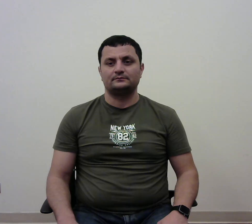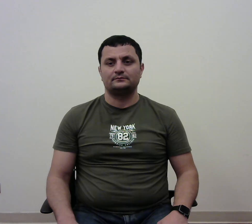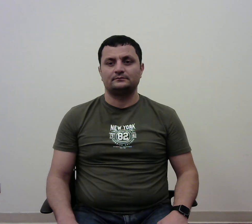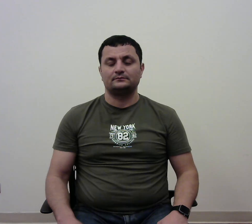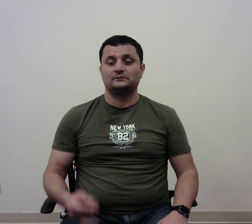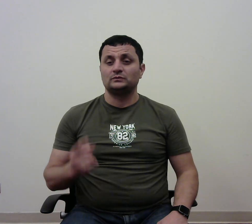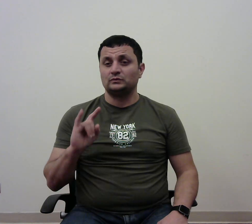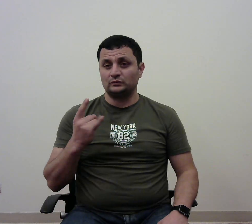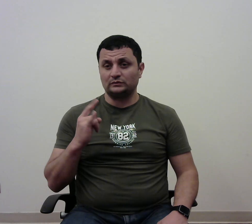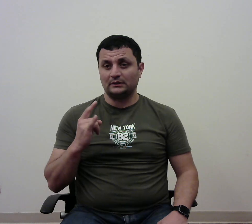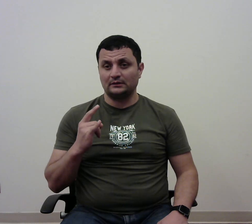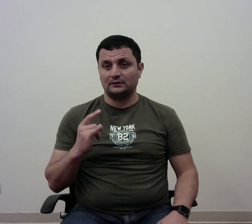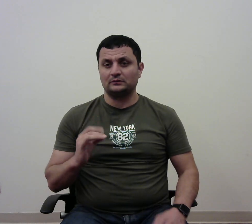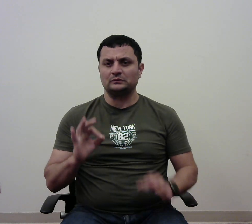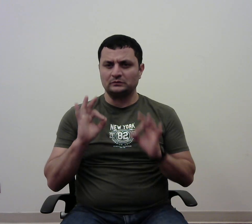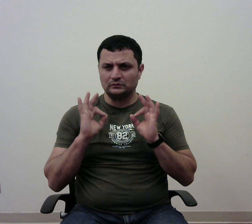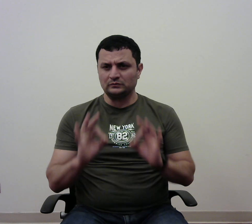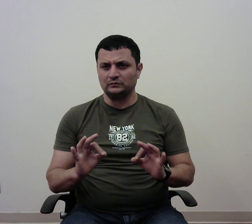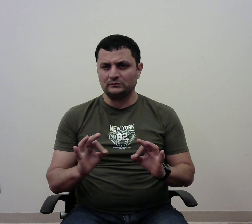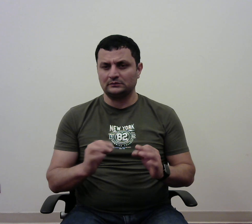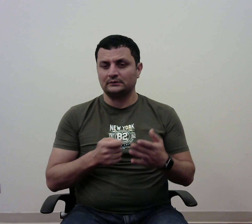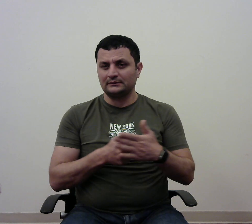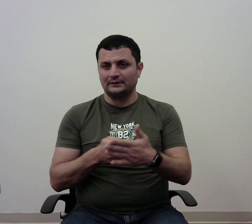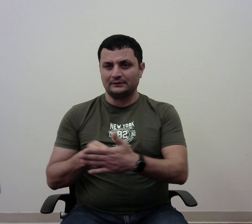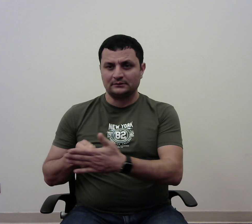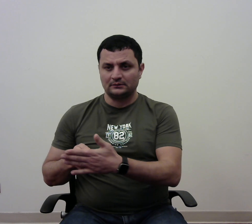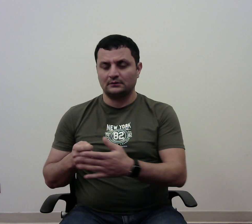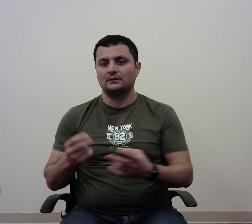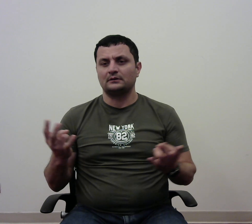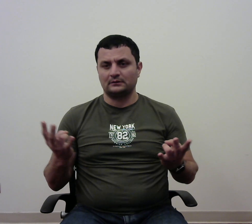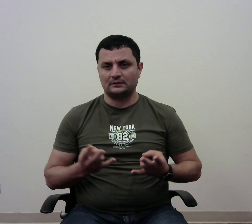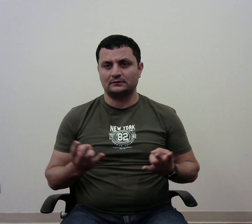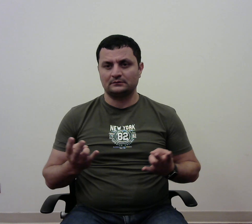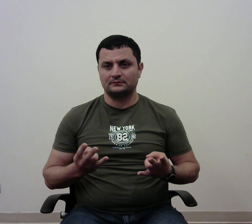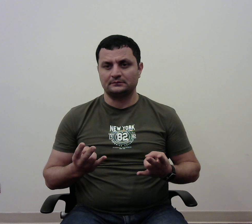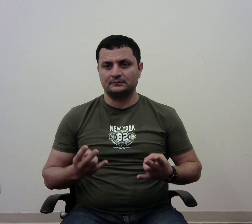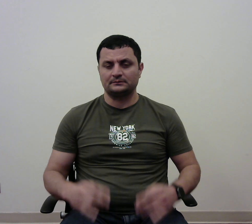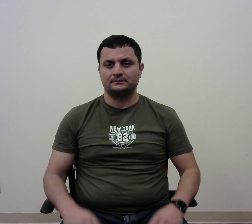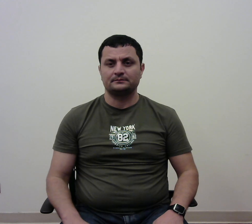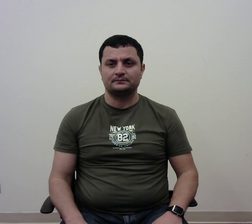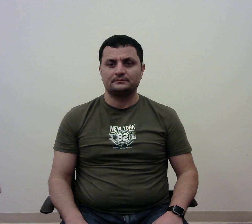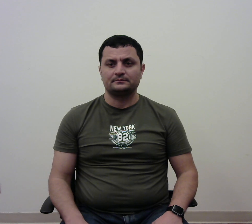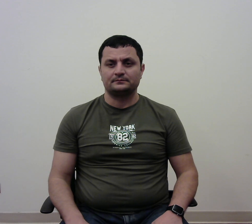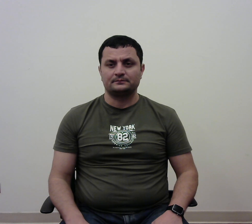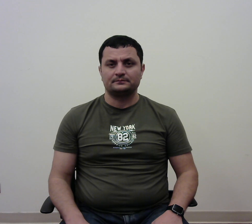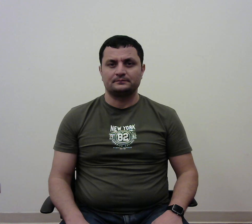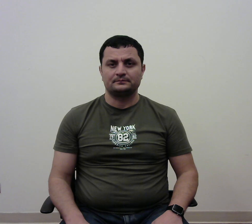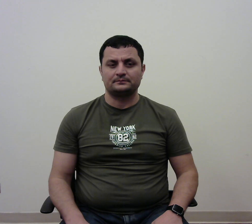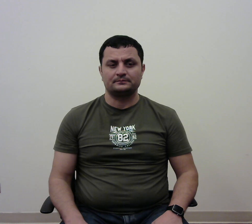Uşaqları düzgün qidalandırmaq lazımdır